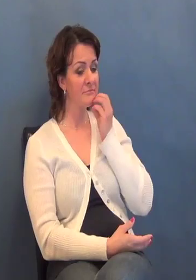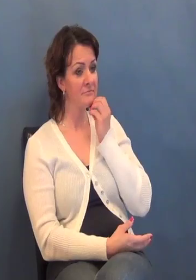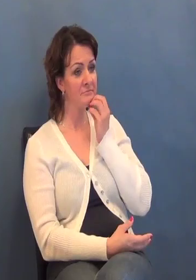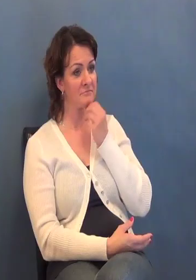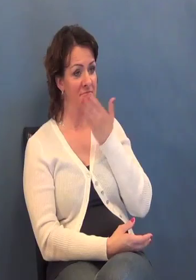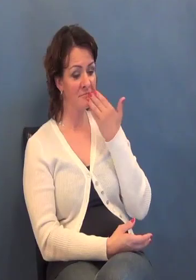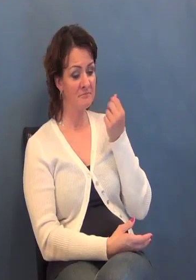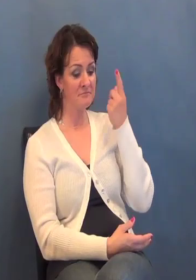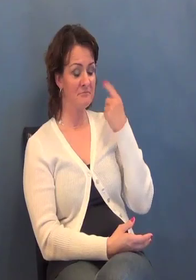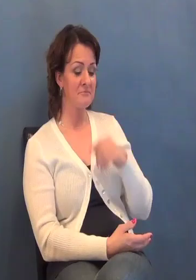Nie ma tego, dziwne.